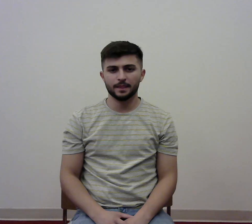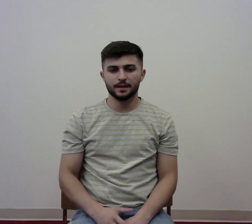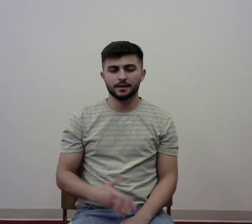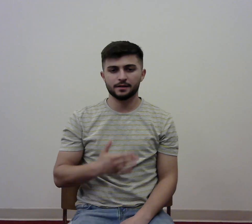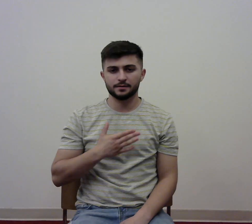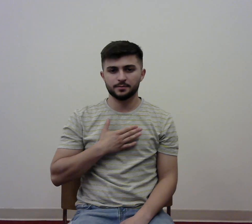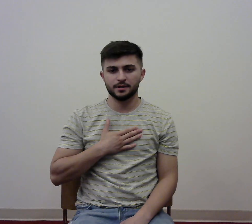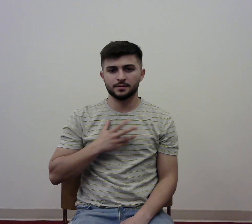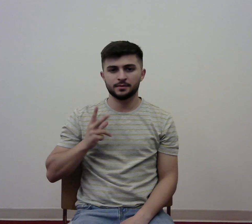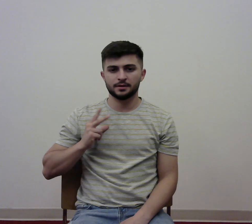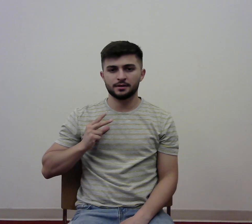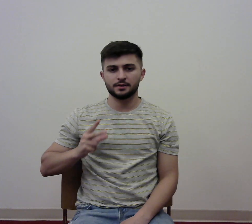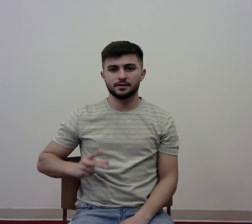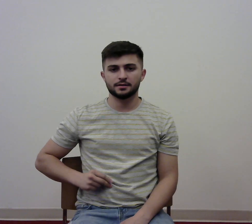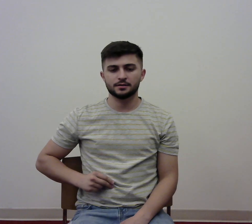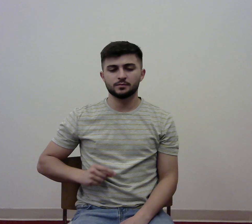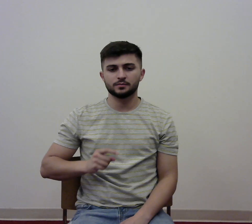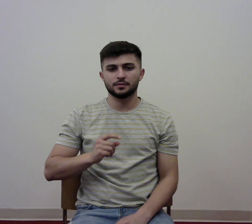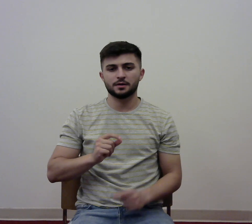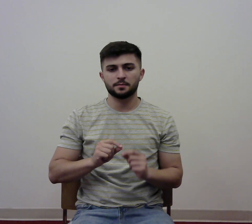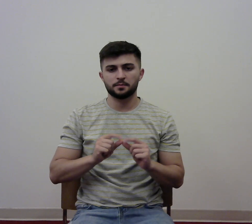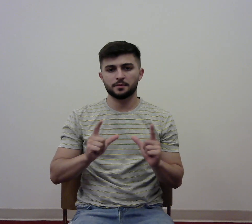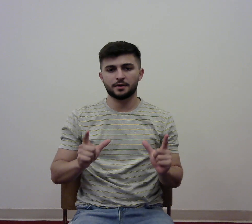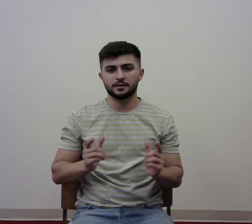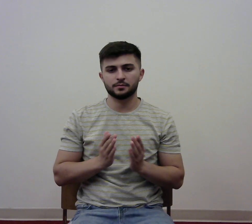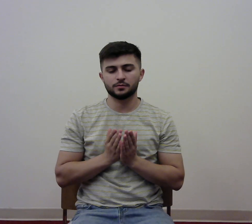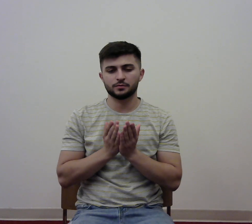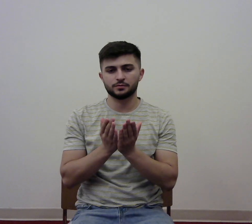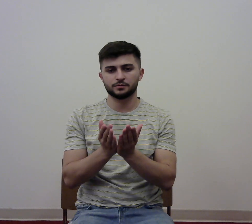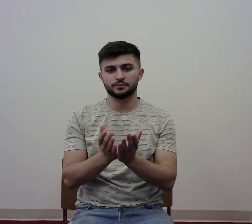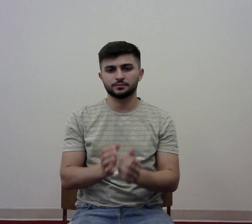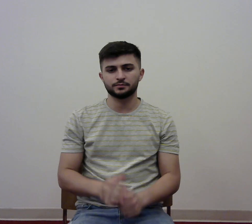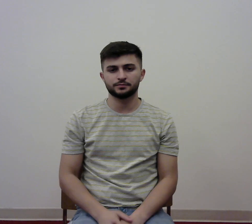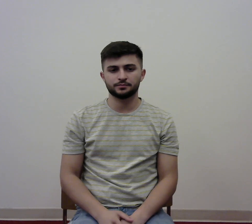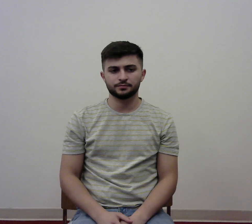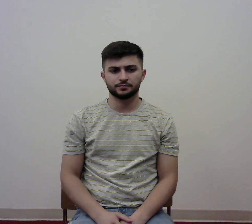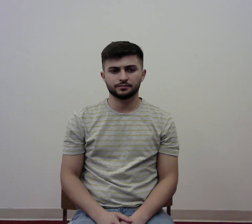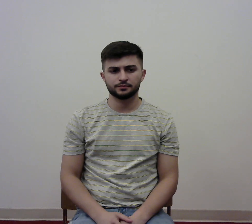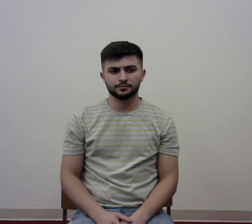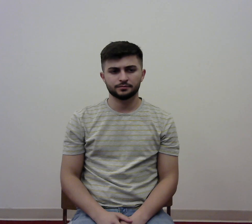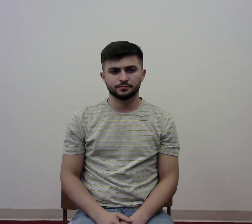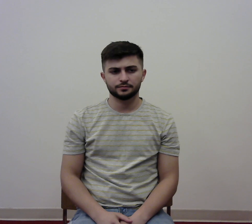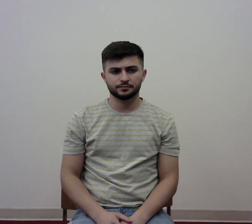Mənim qızım məktəbə gedir, oxuyur